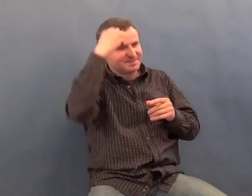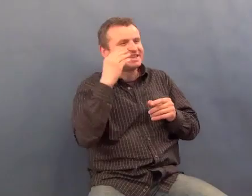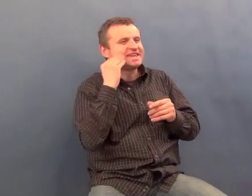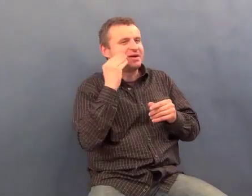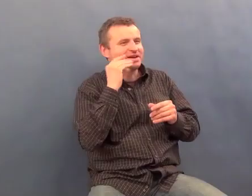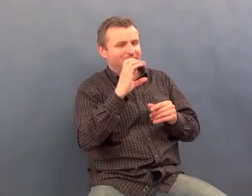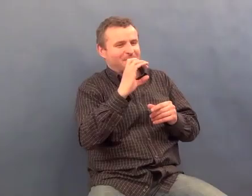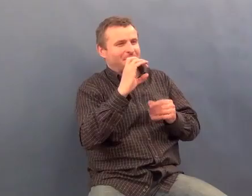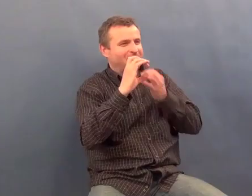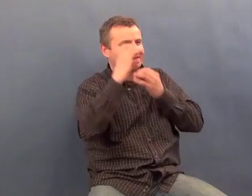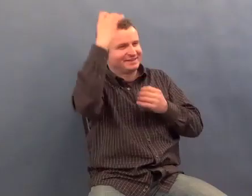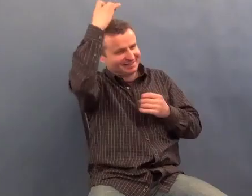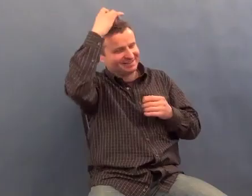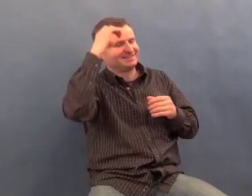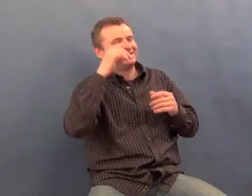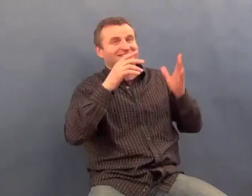Takie małe jabłuszko ma na głowie. Pierwsza Myszka mierzy z łuku w jej kierunku.